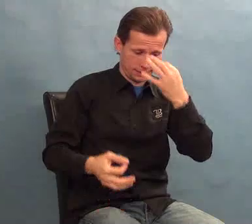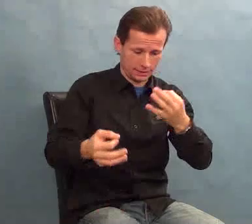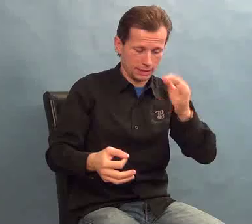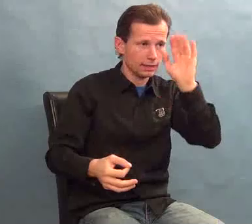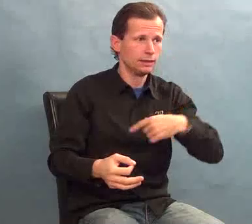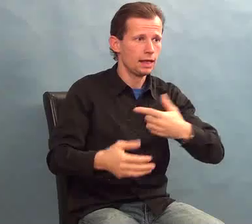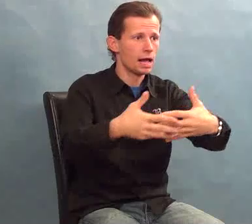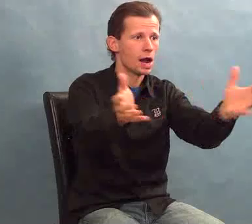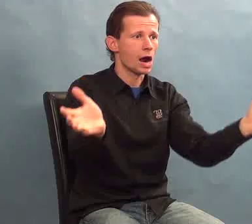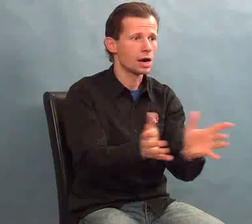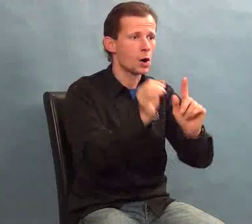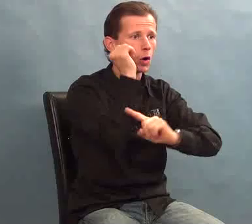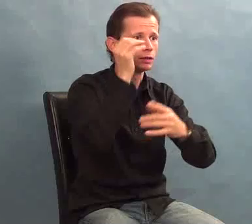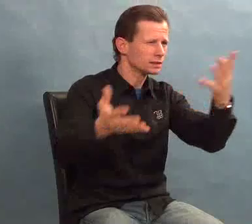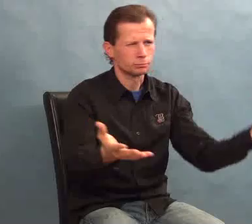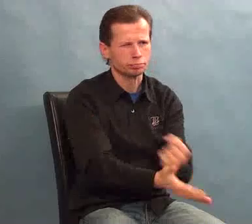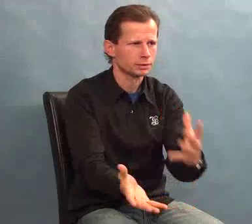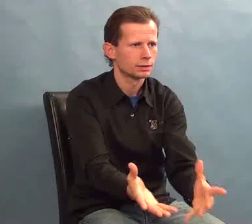Macha ręką i bierze cały kosz.